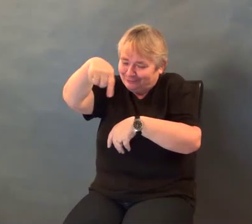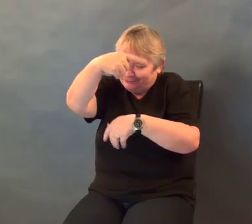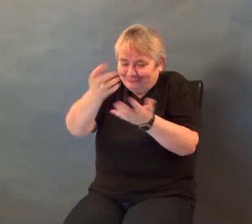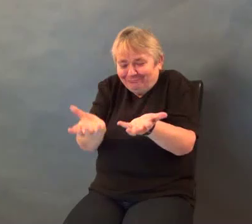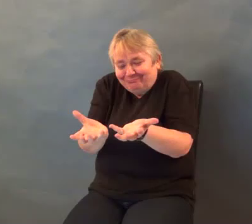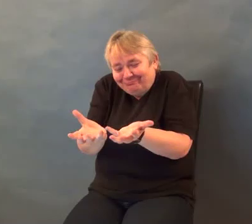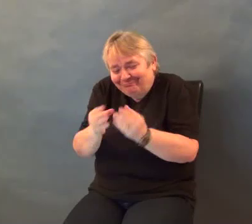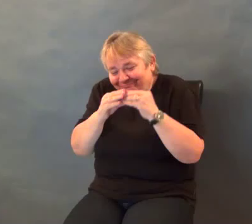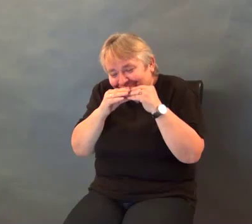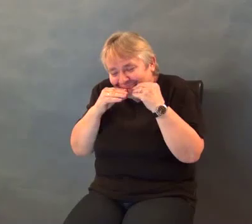Myszka Miki trzymała wiśnie w ręku i była uśmiechnięta.